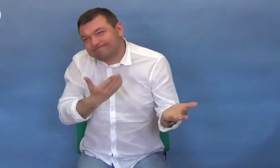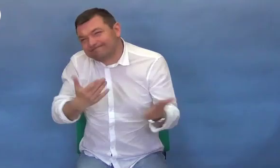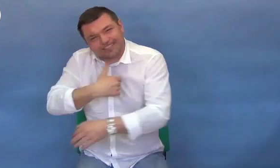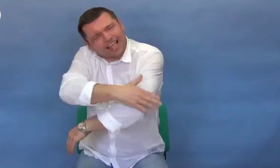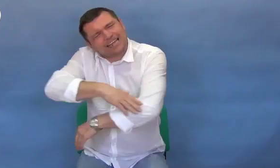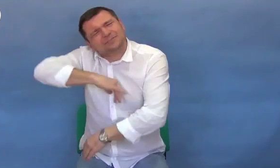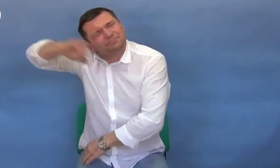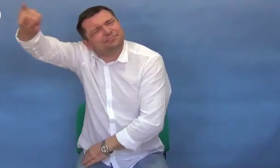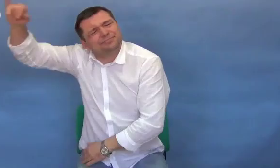Wyjeżdżaliśmy za granicę.